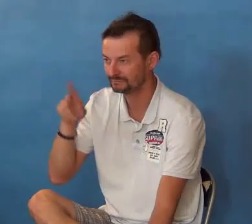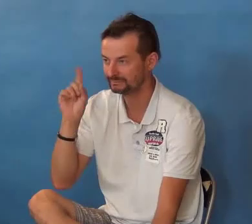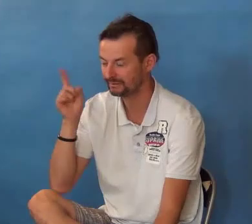Zakaz.